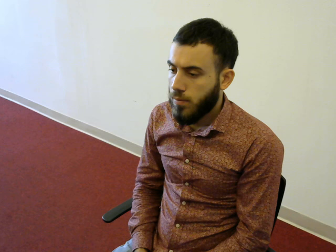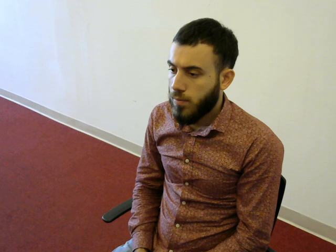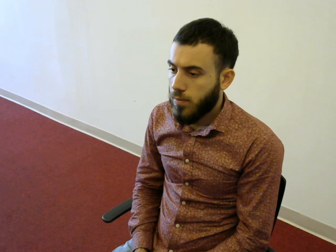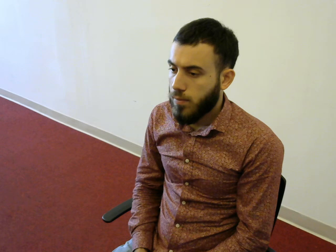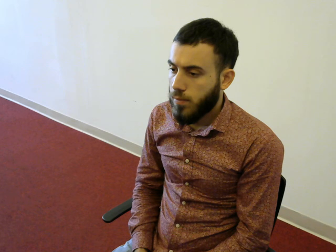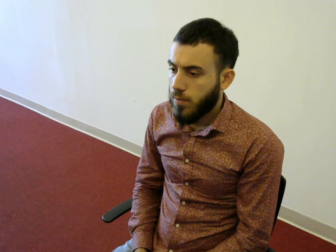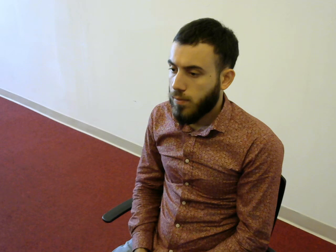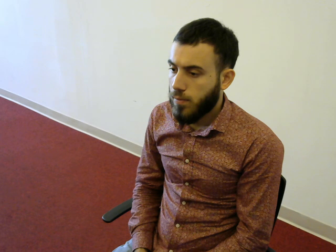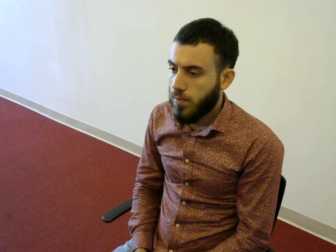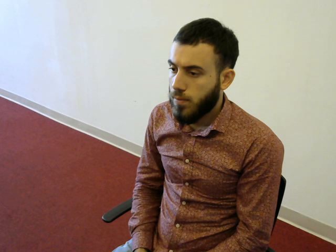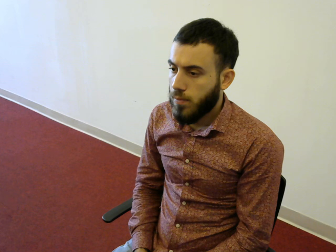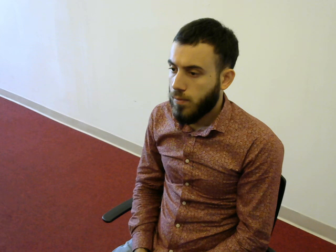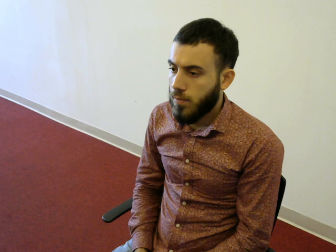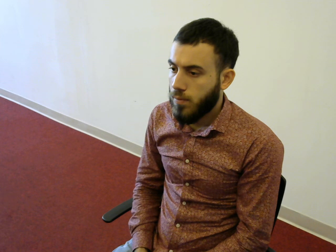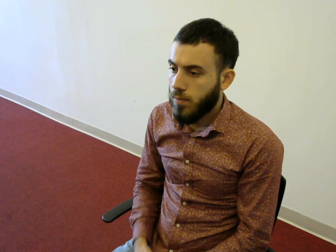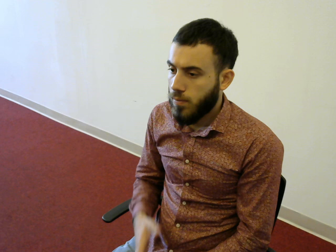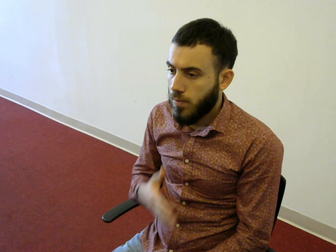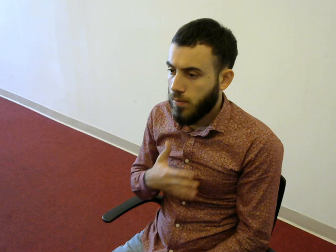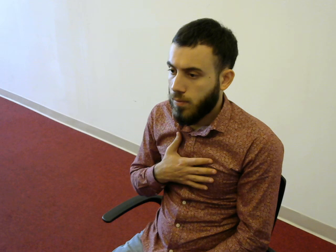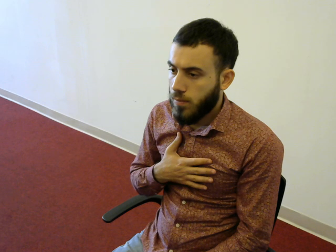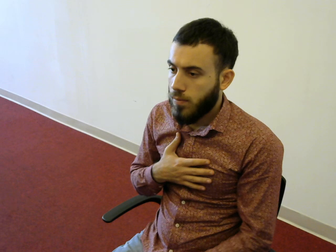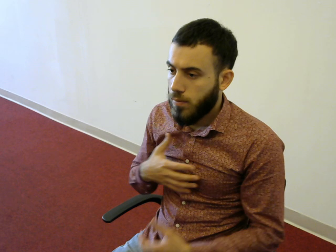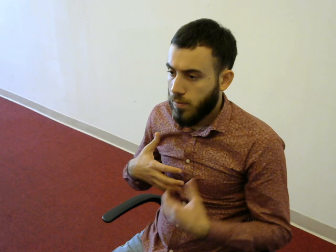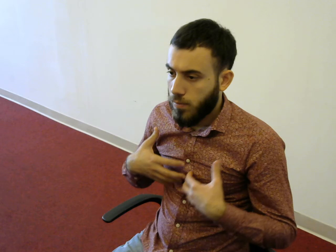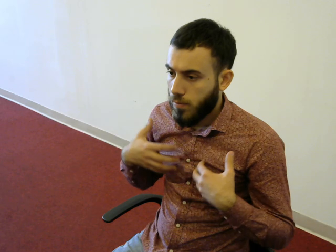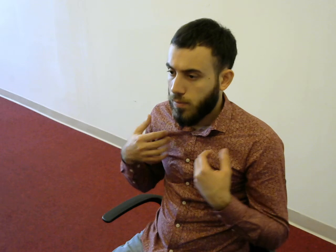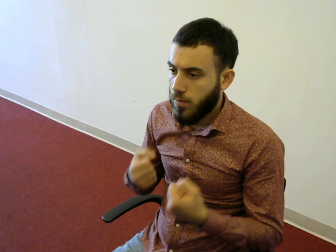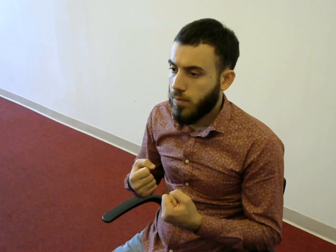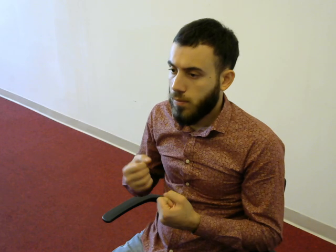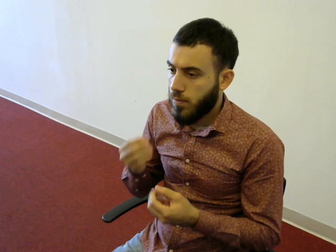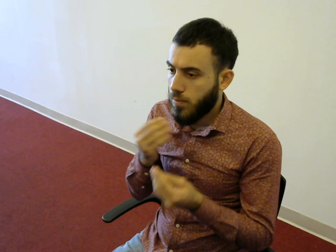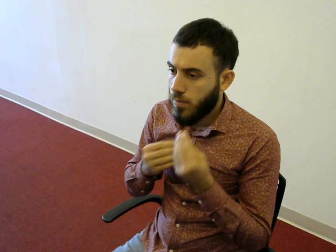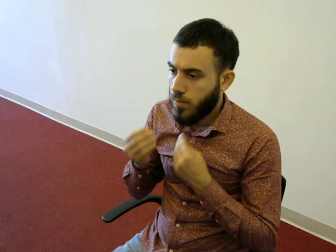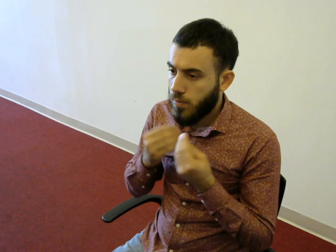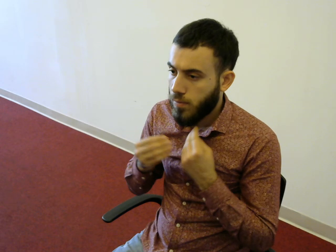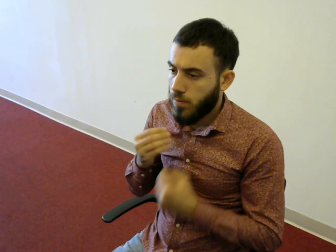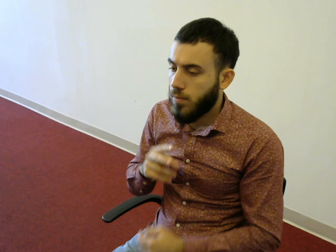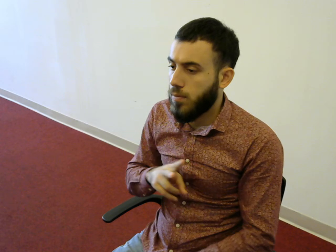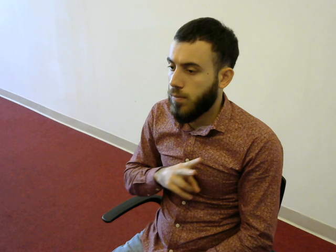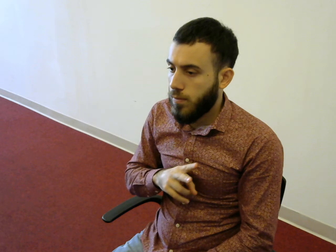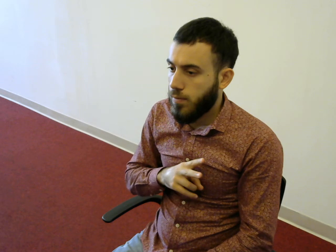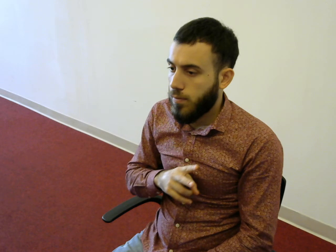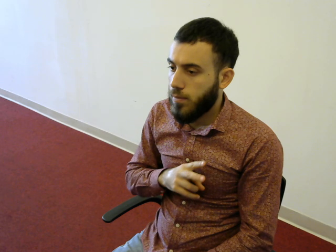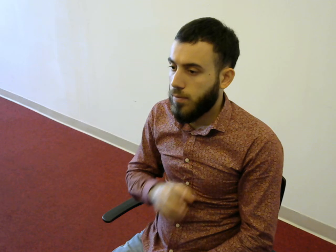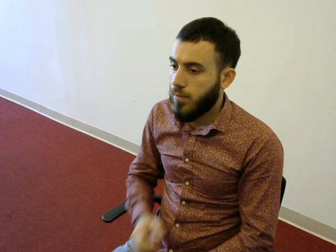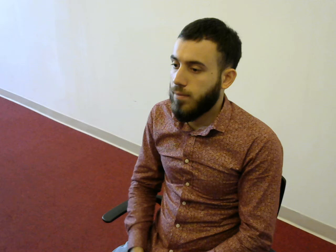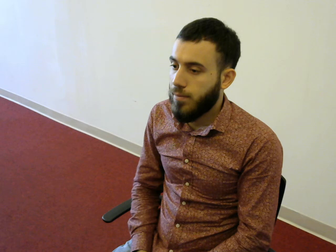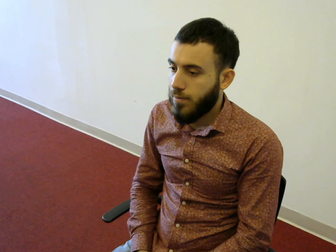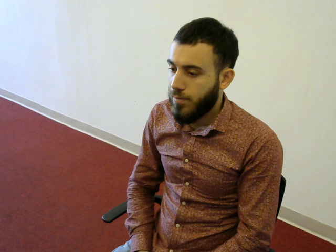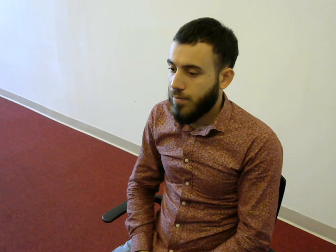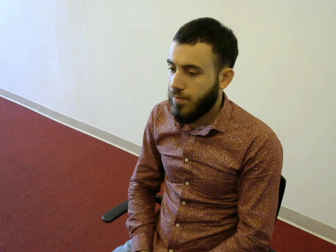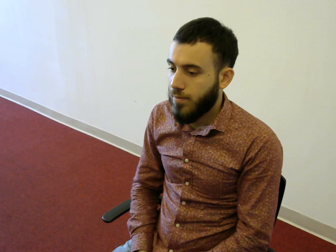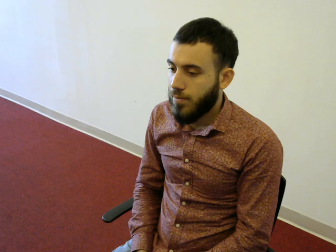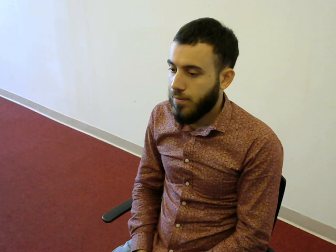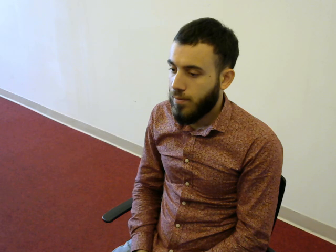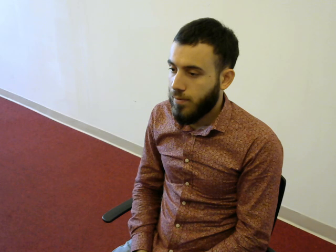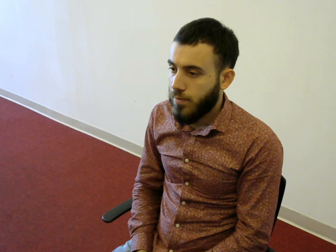Mən sağlam qidalanmağı sevirəm